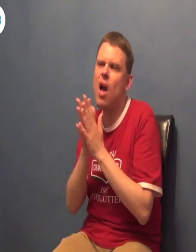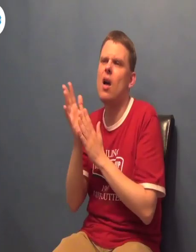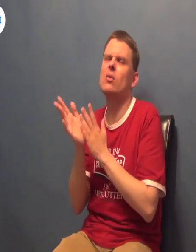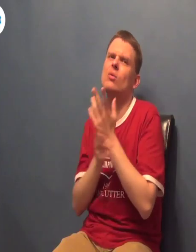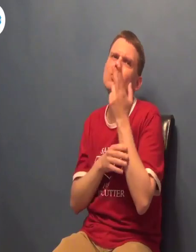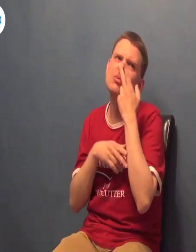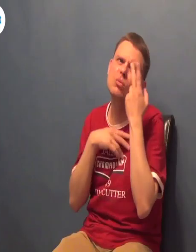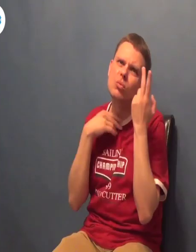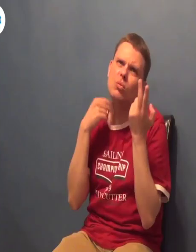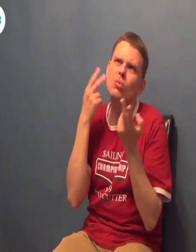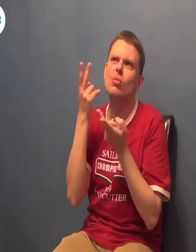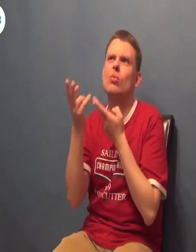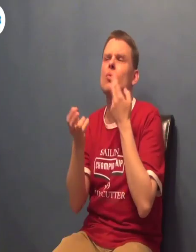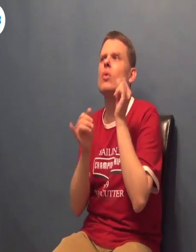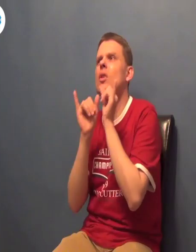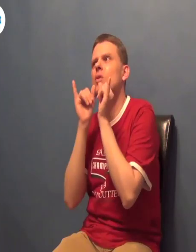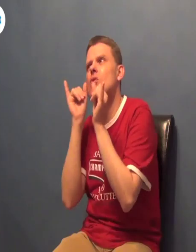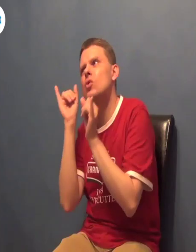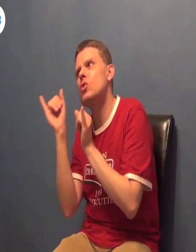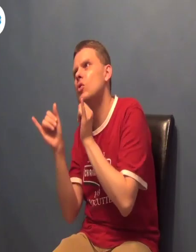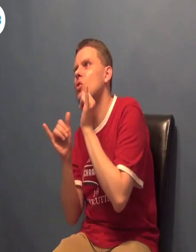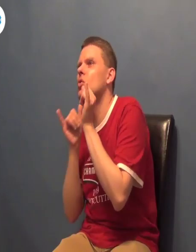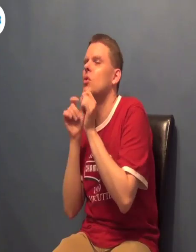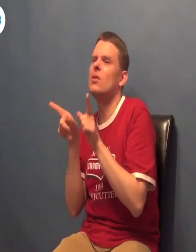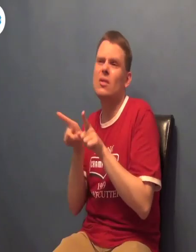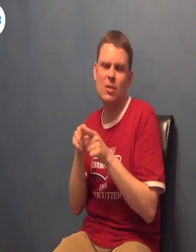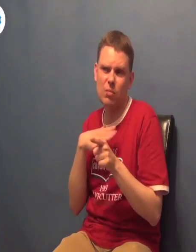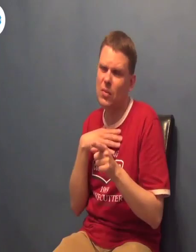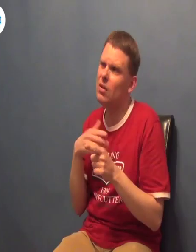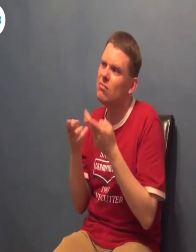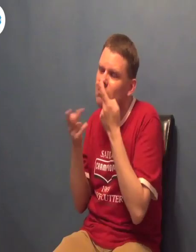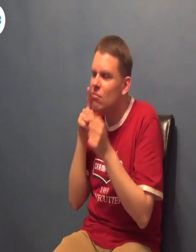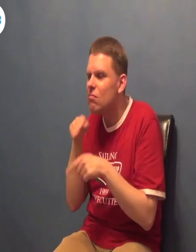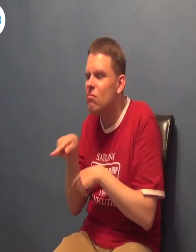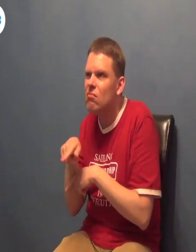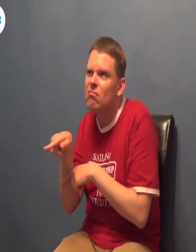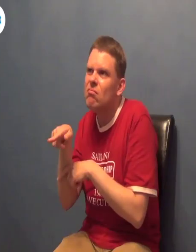Szuka, krzyczy, pies tak samo szuka, wodzi nosem i wącha.